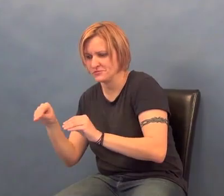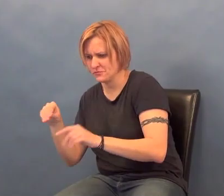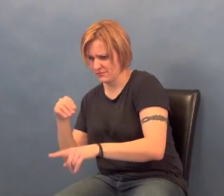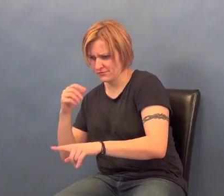Tam...